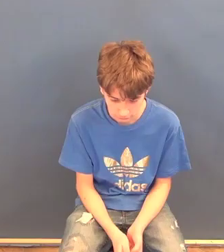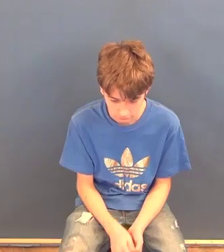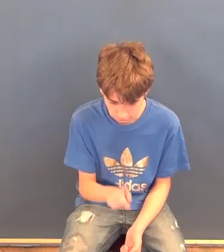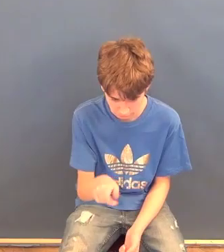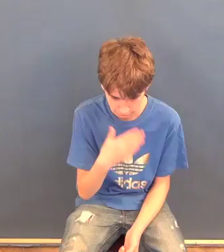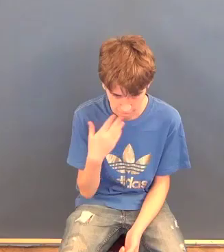Tu nie ma.